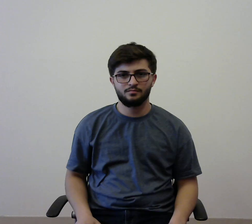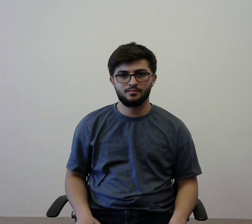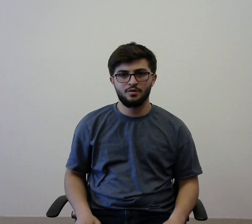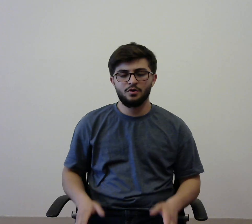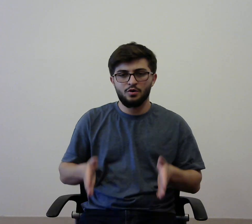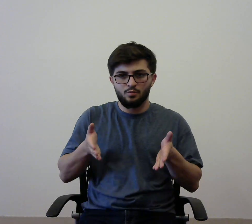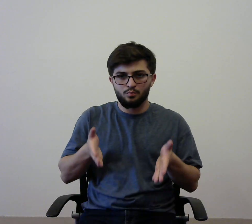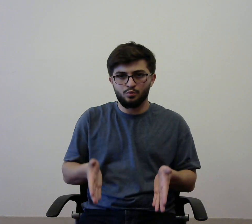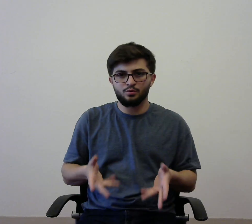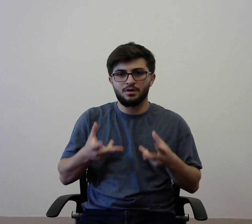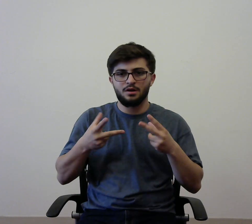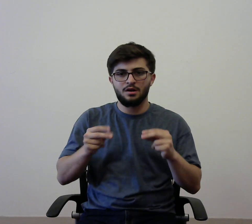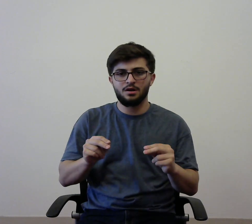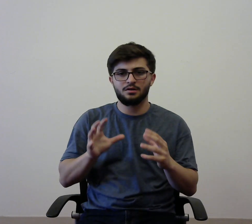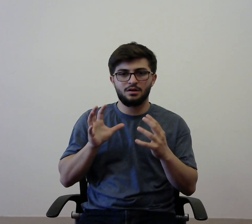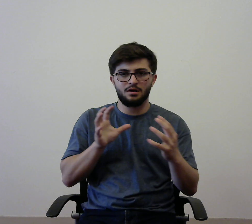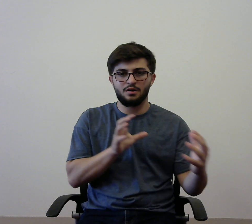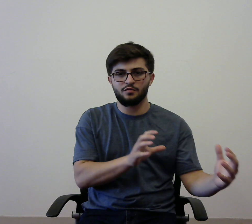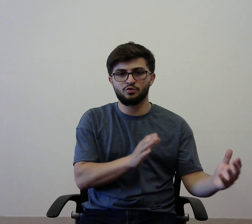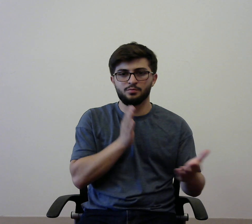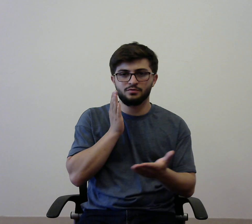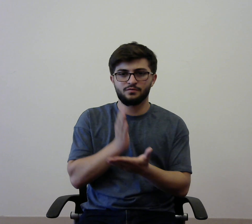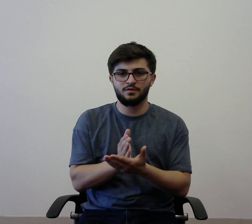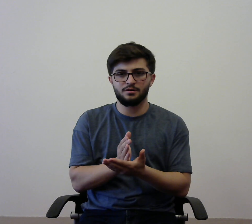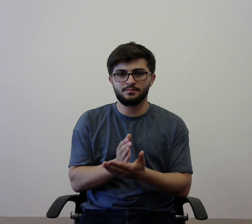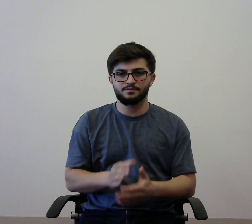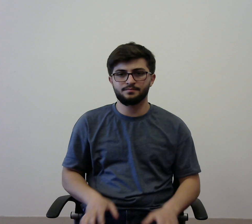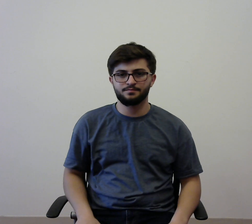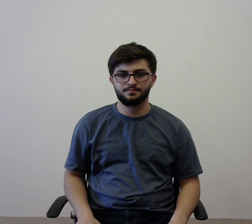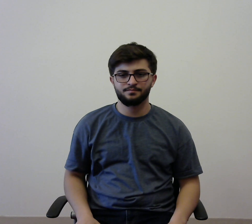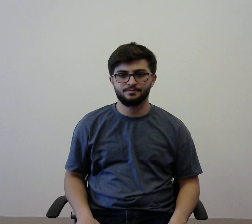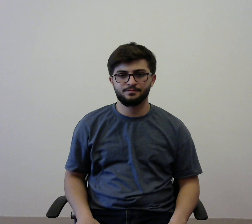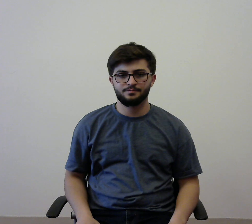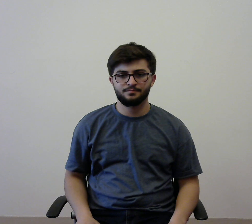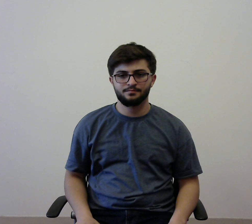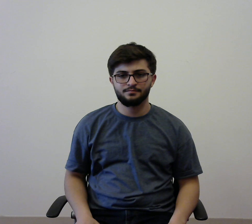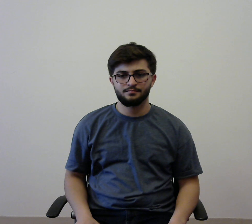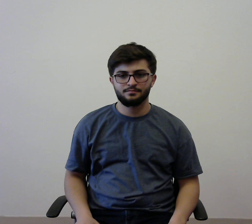Burda harda avtobus var?